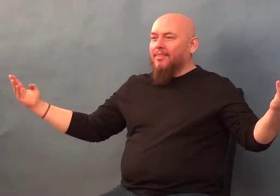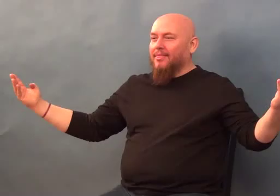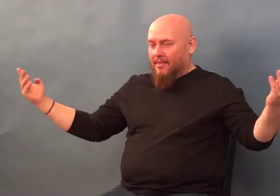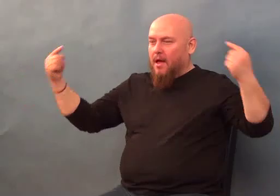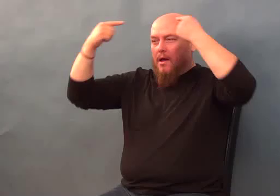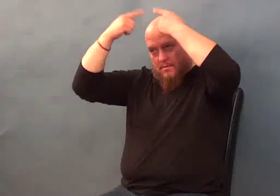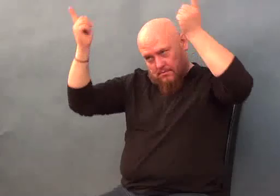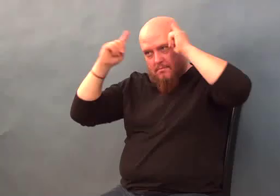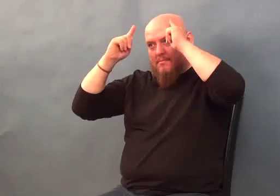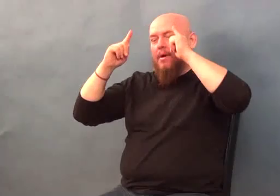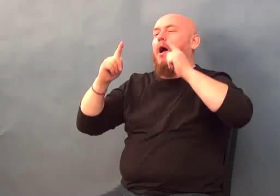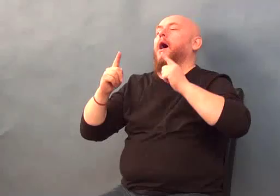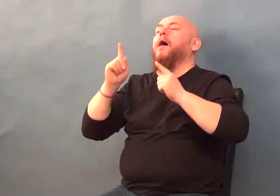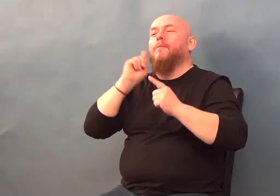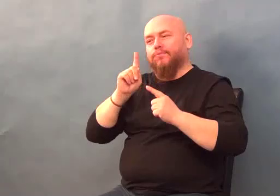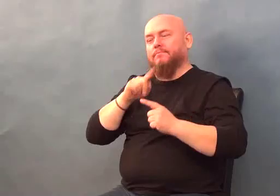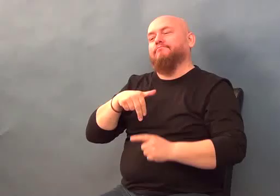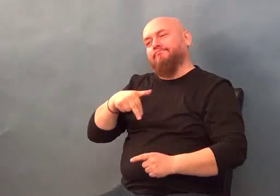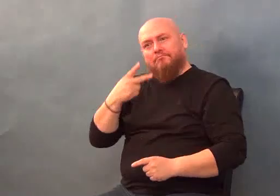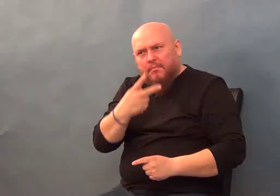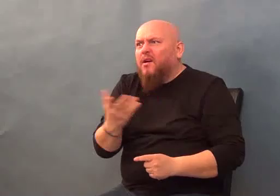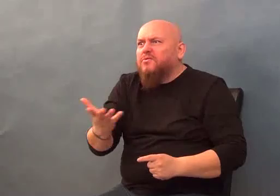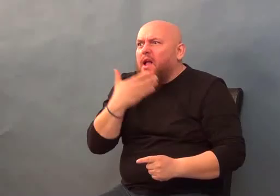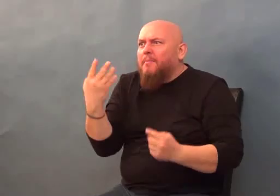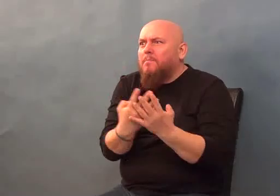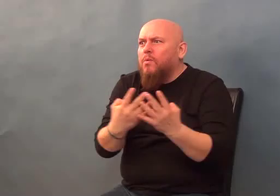Idzie chłopak Myszka Miki i widzi, że nie ma płotu.